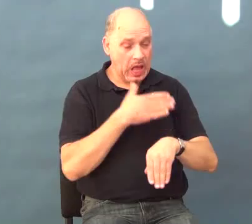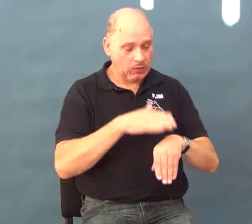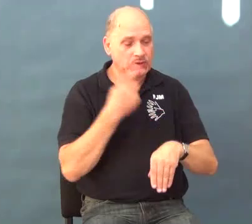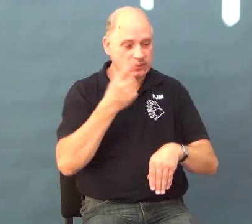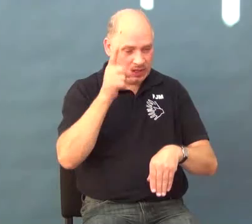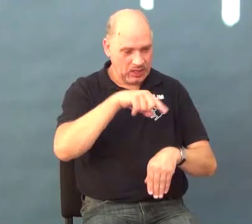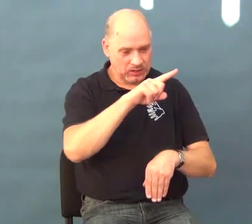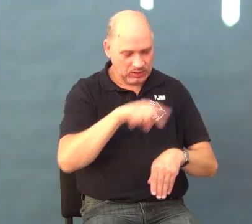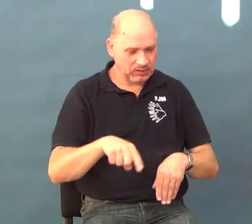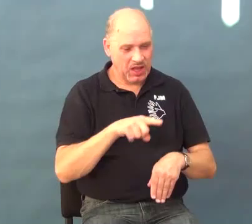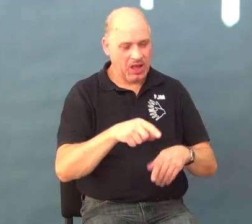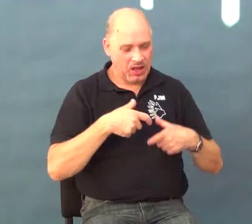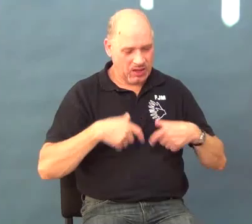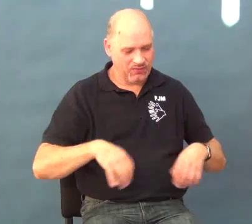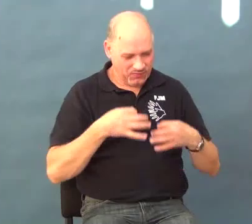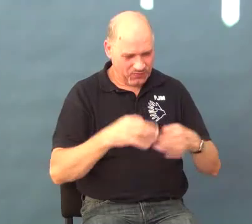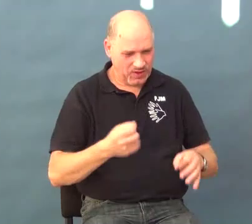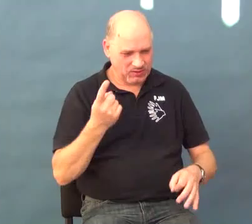Jest skreślony znak zakazu chodzenia w stroju kąpielowym.